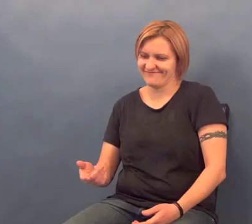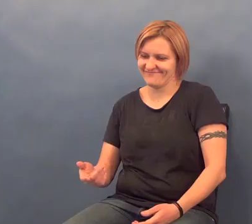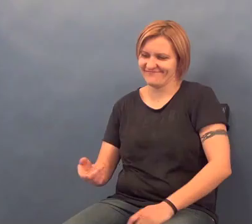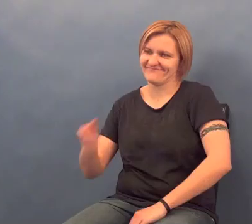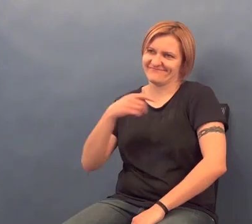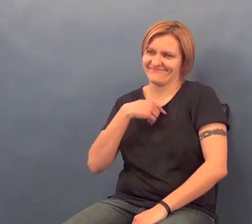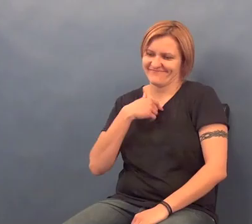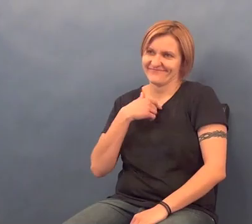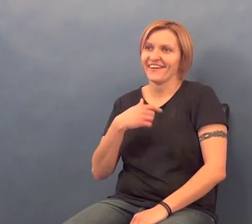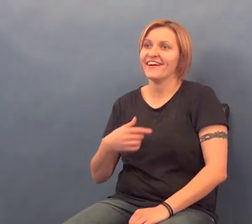Ja, ja...